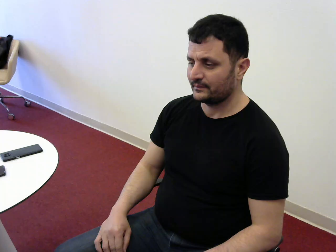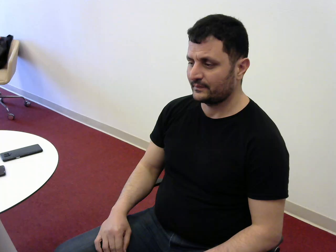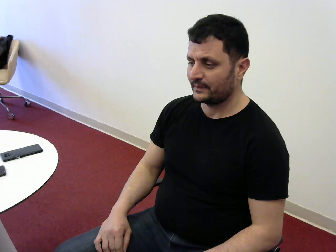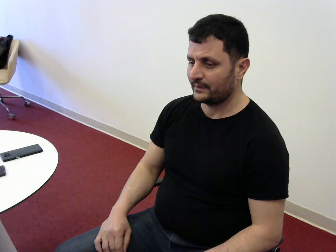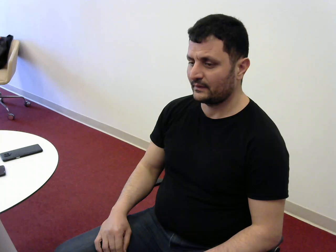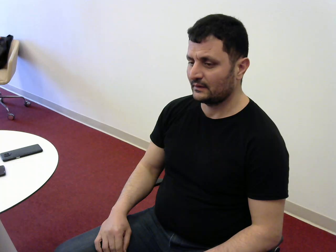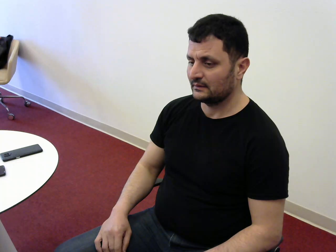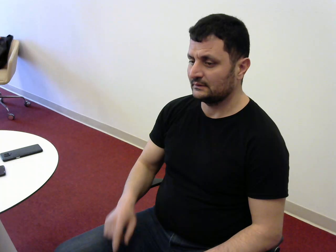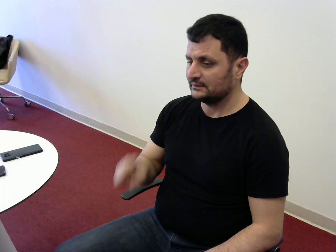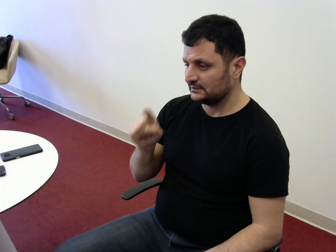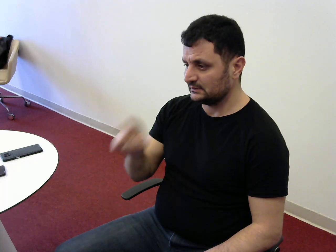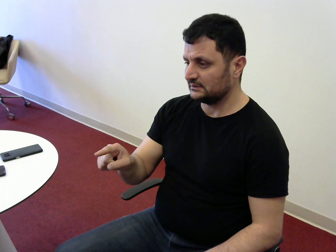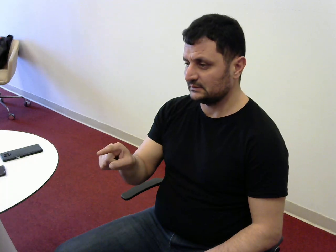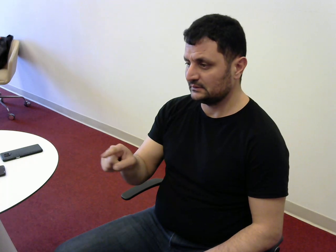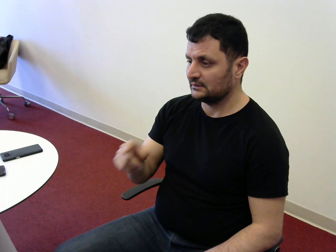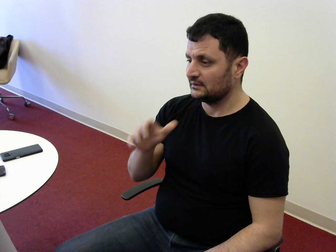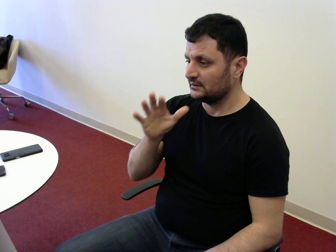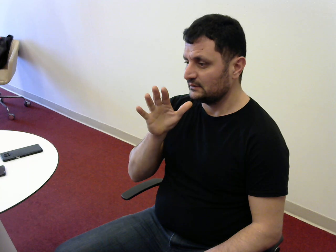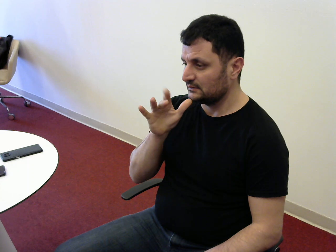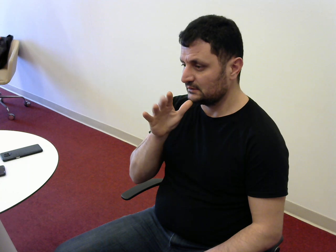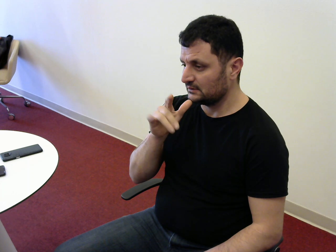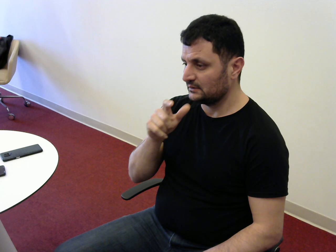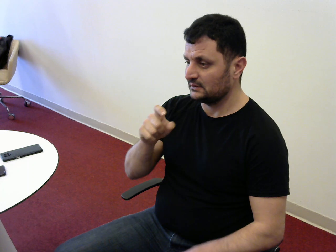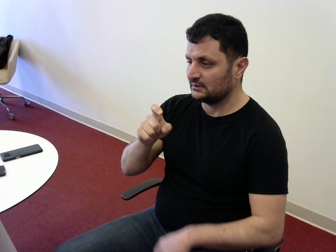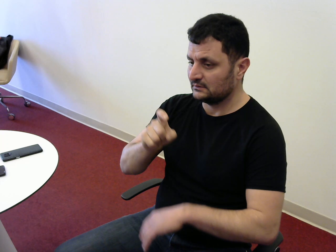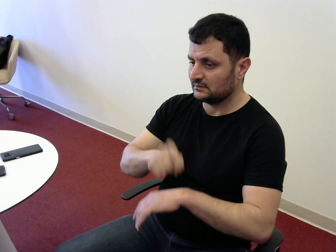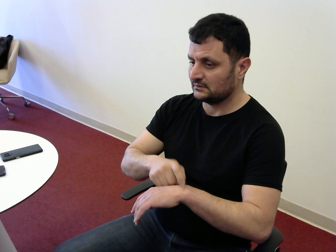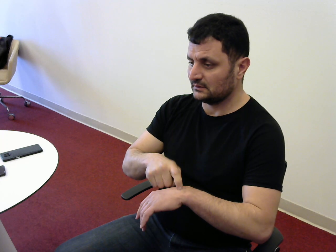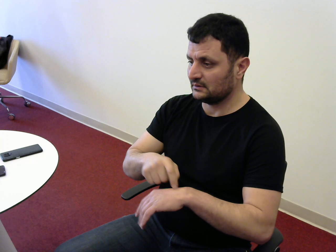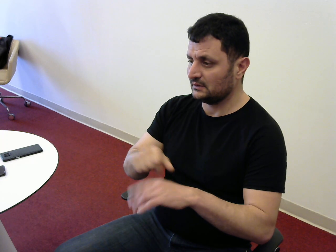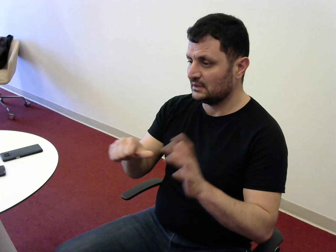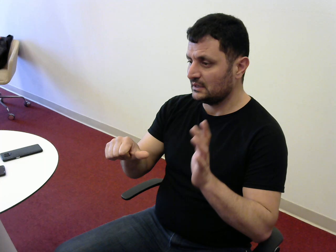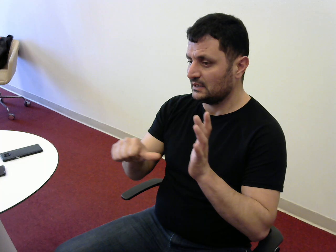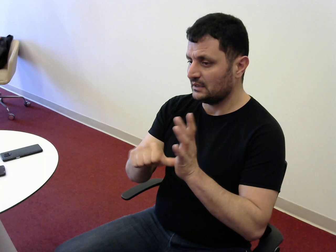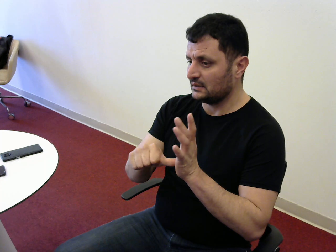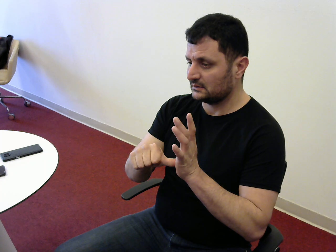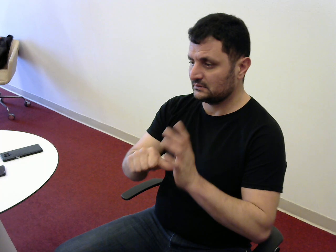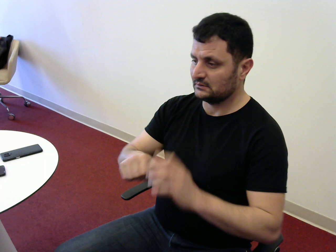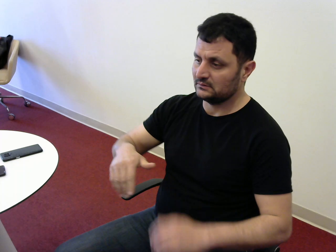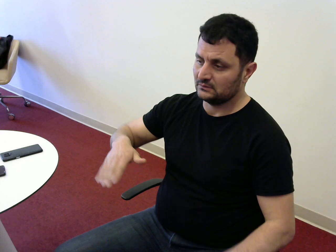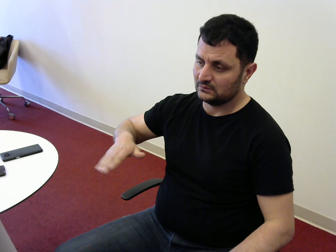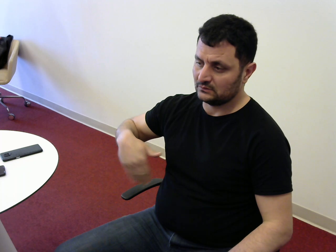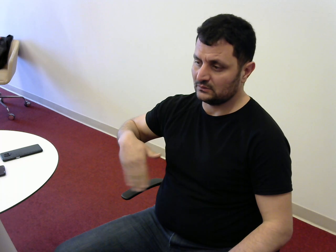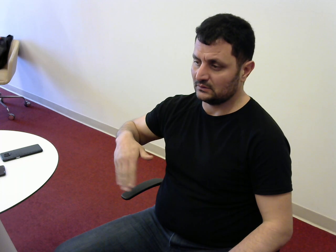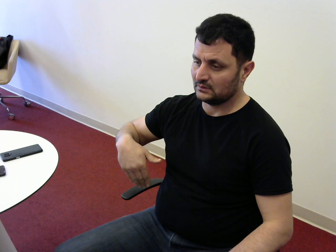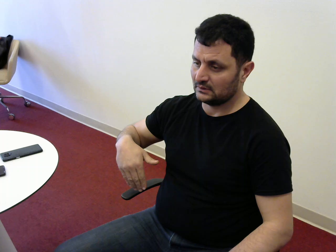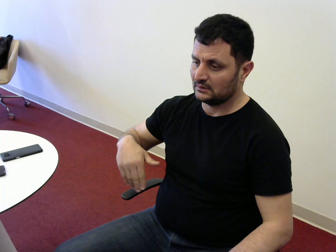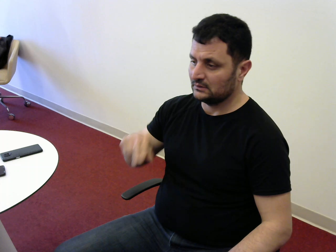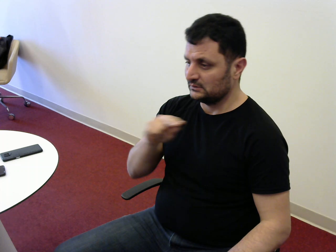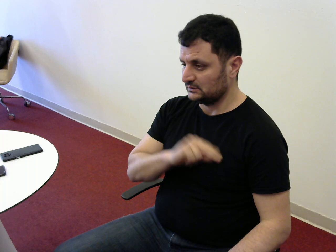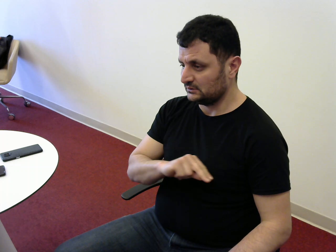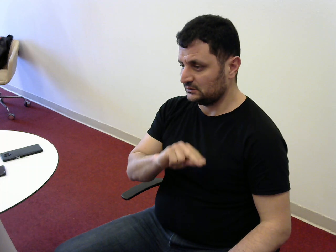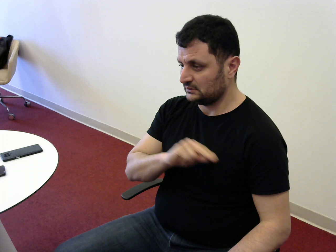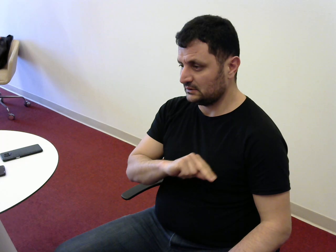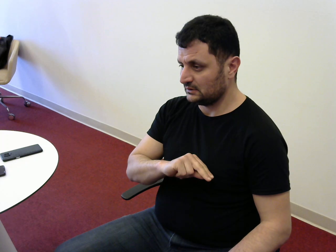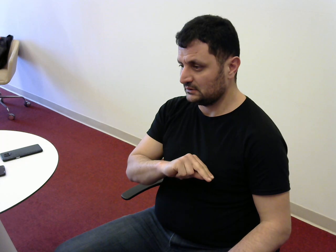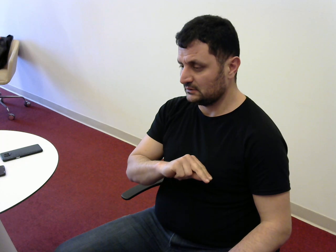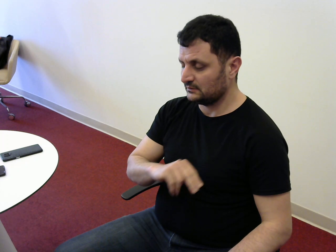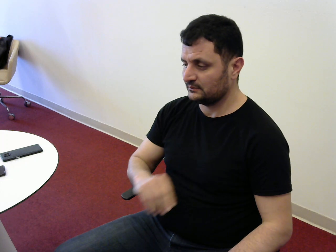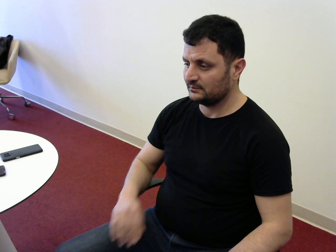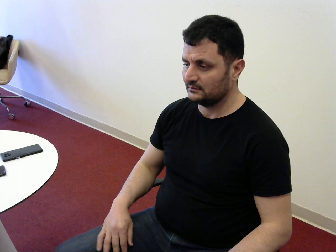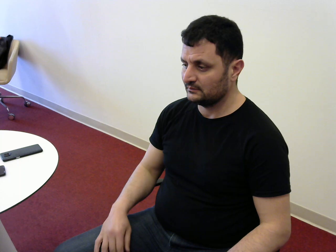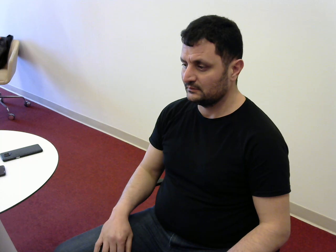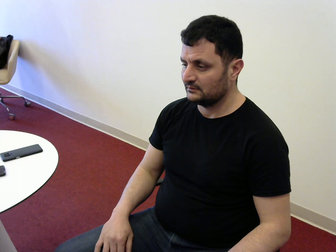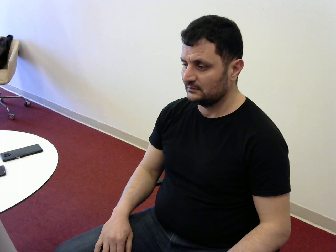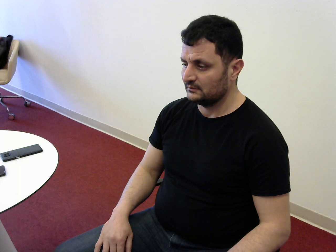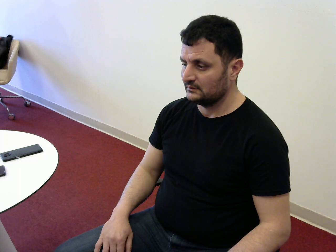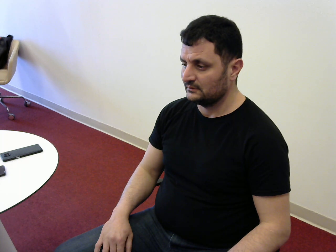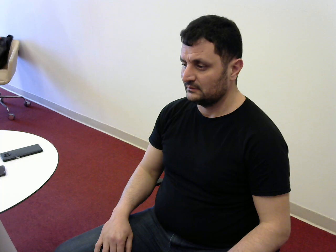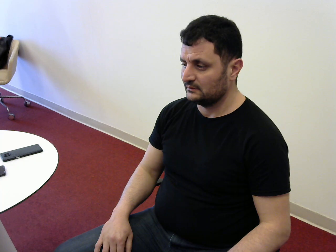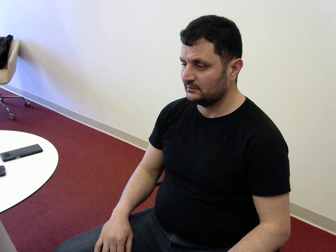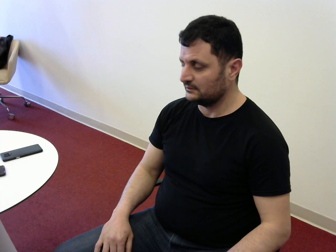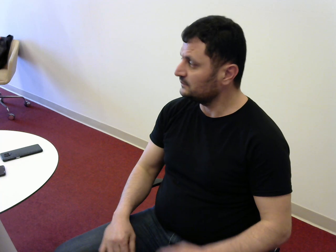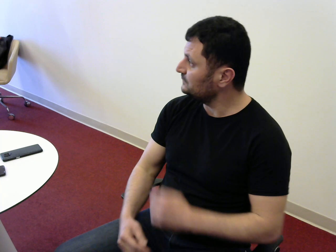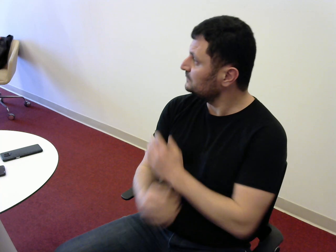Siz saat 6-dan sonra işləyirsiz?